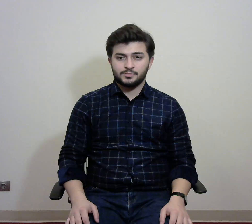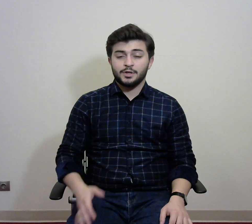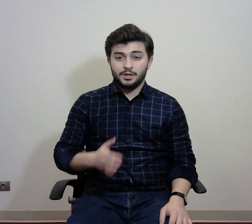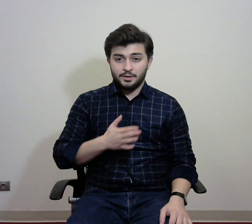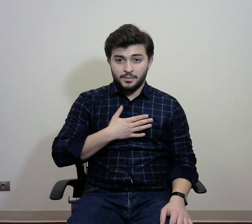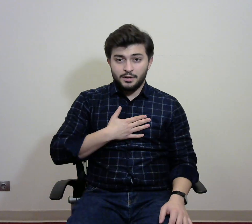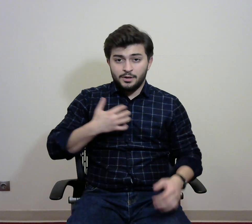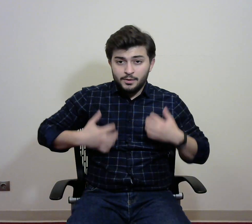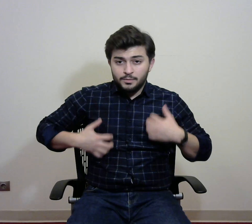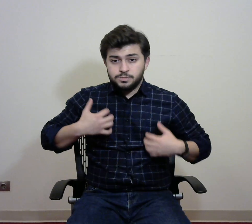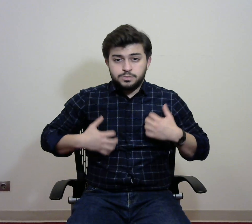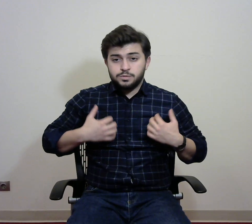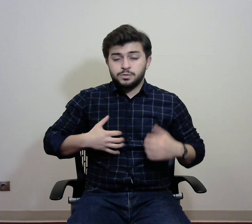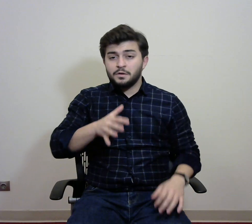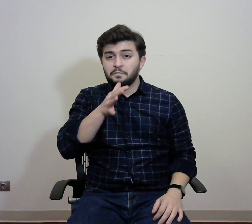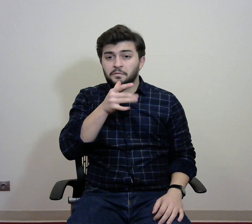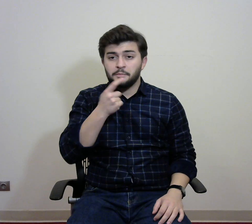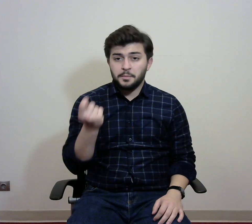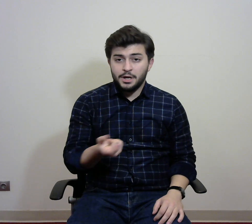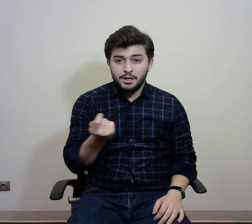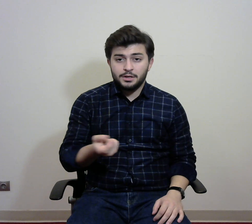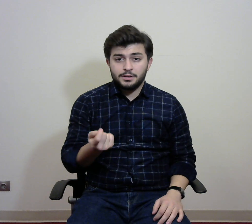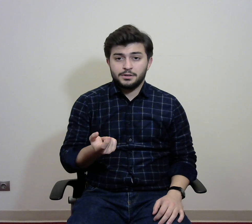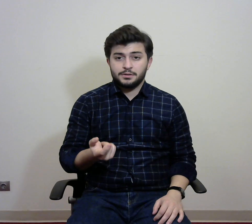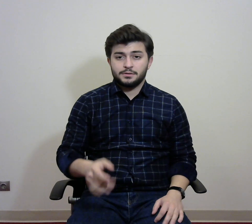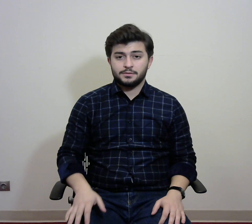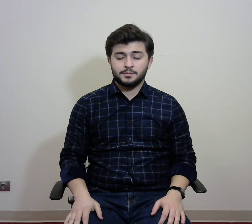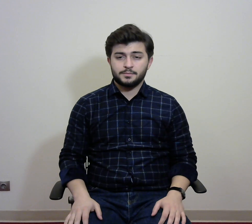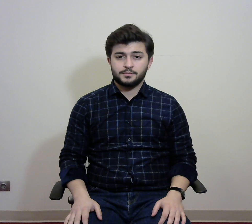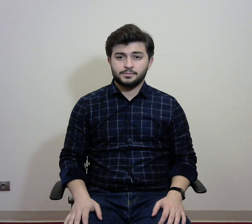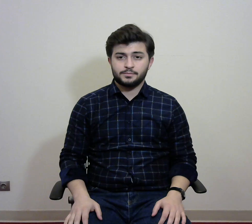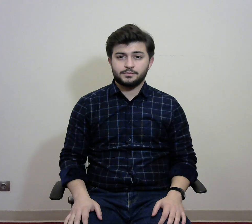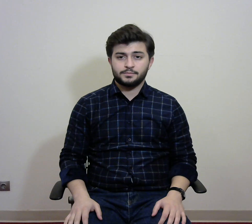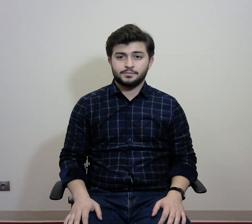Mən tələsirəm, vaxtım azdır